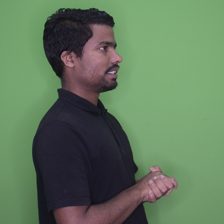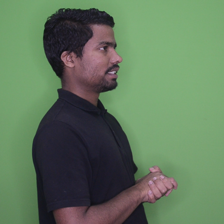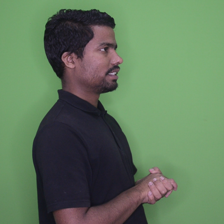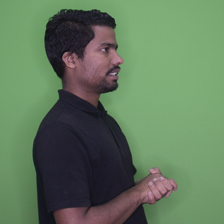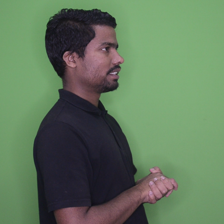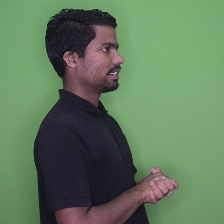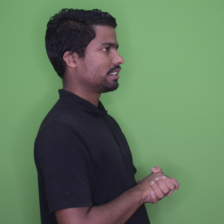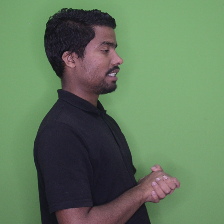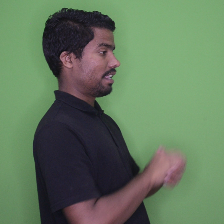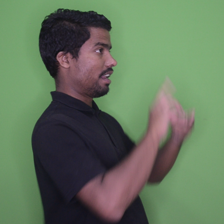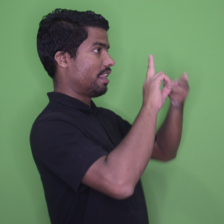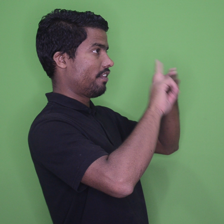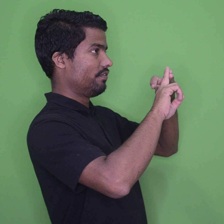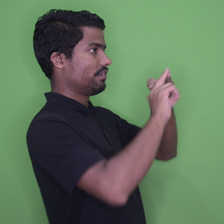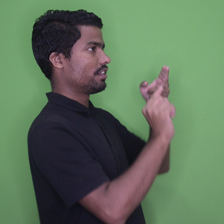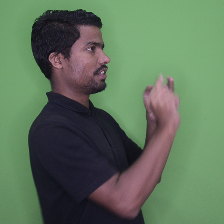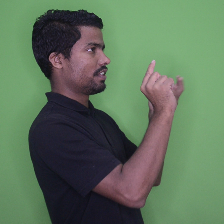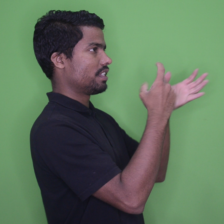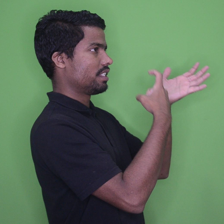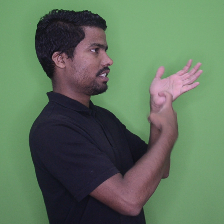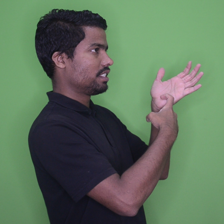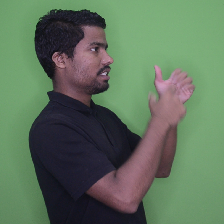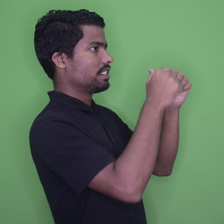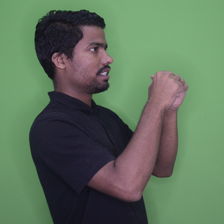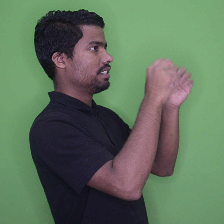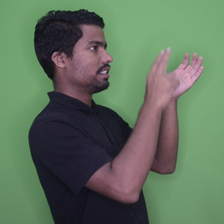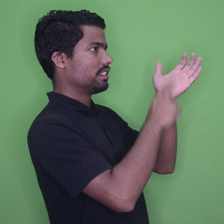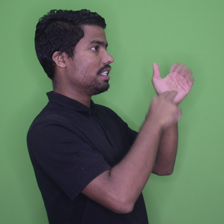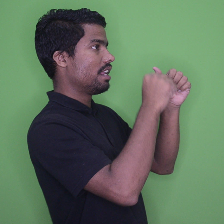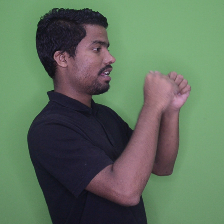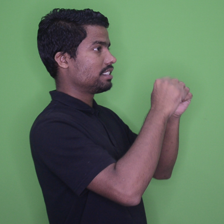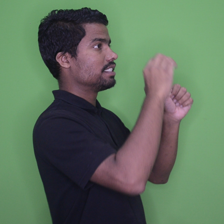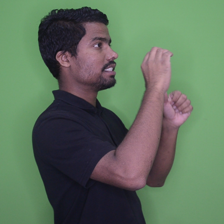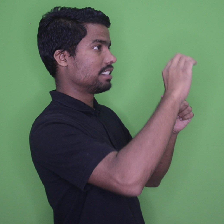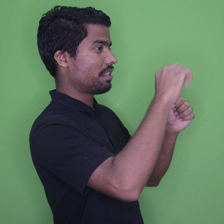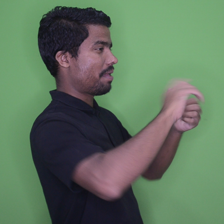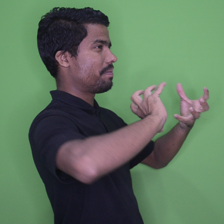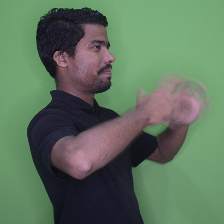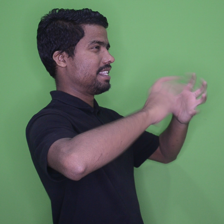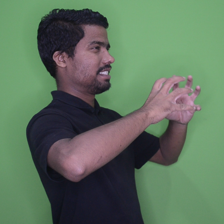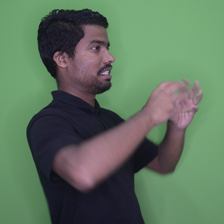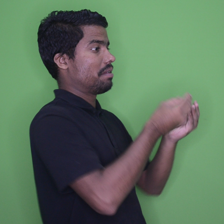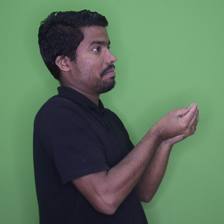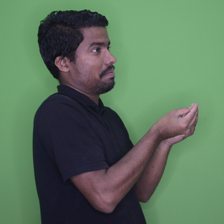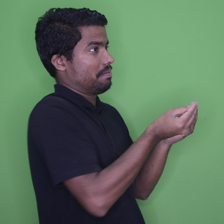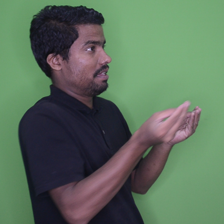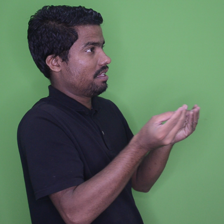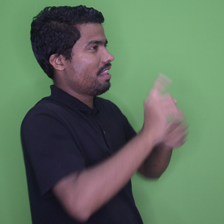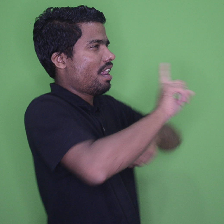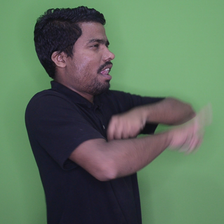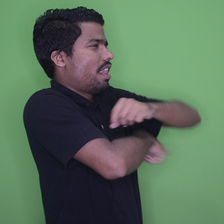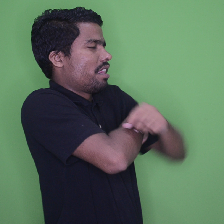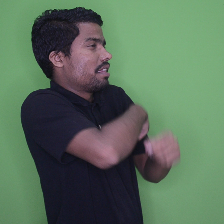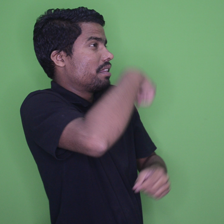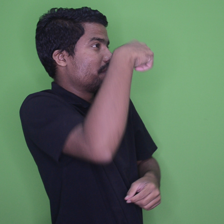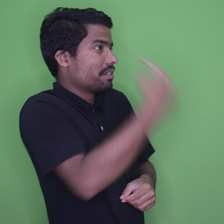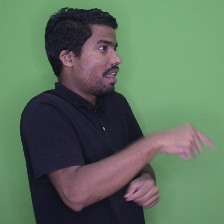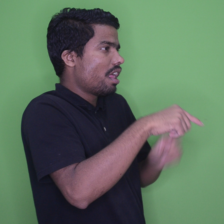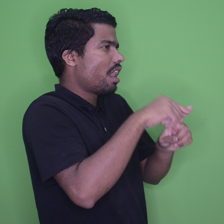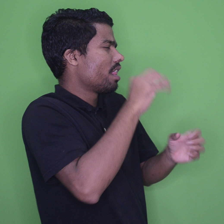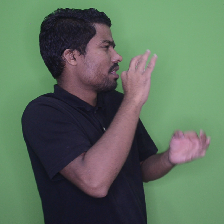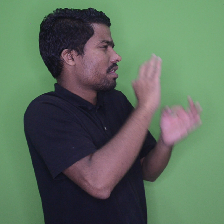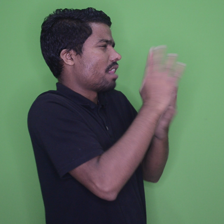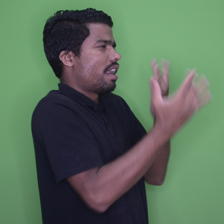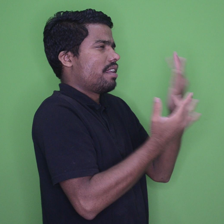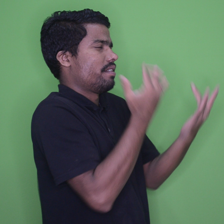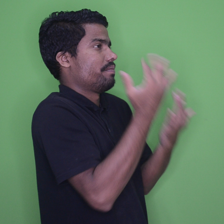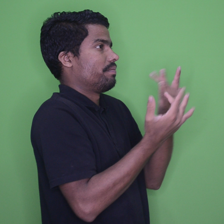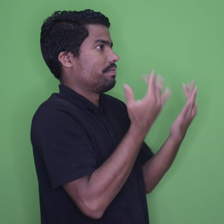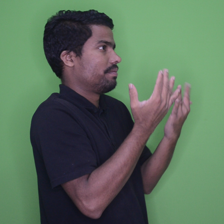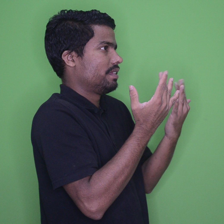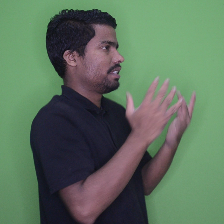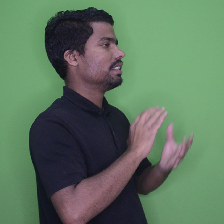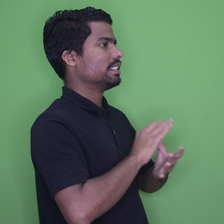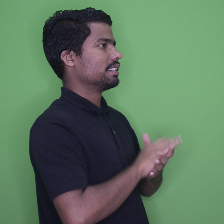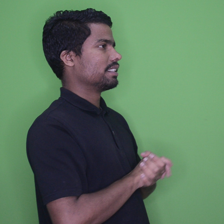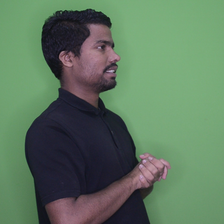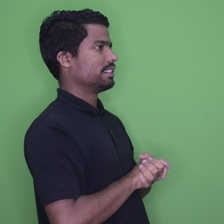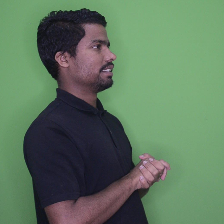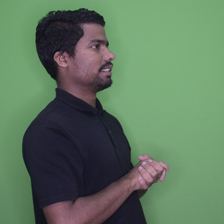the temparature near furnac is hot